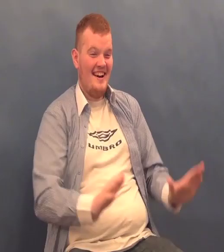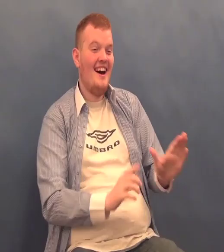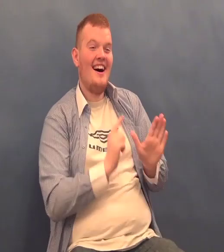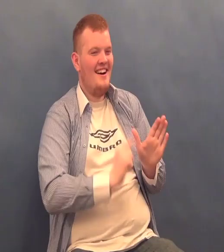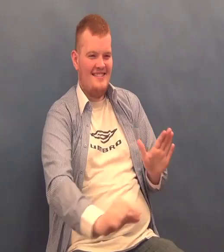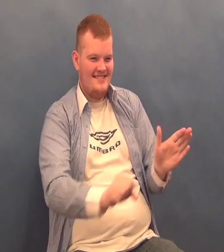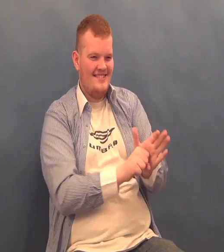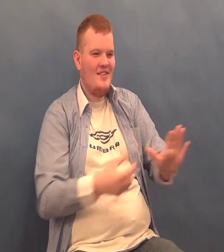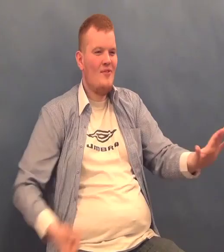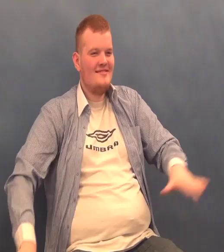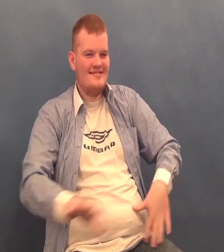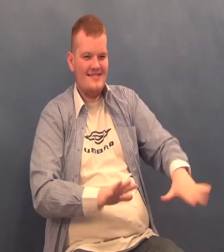Trafia do kręgielni.